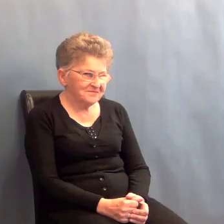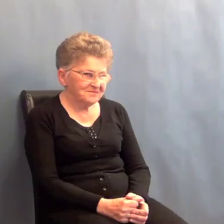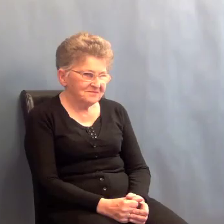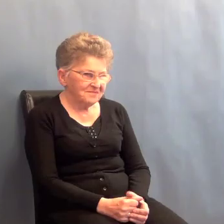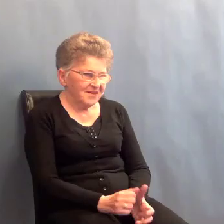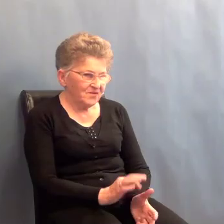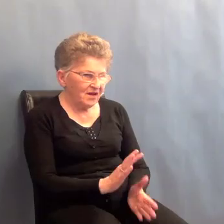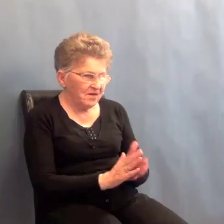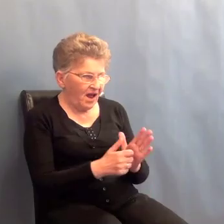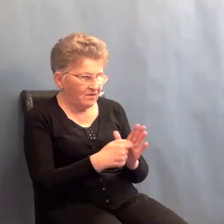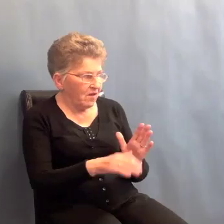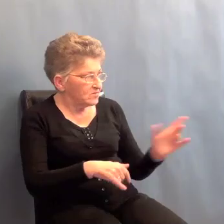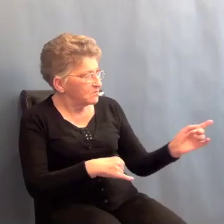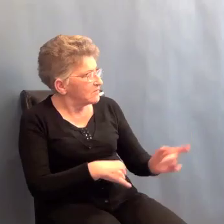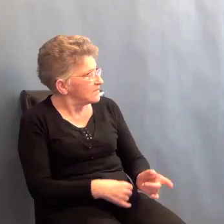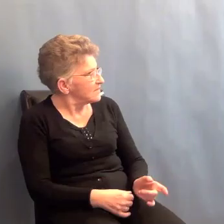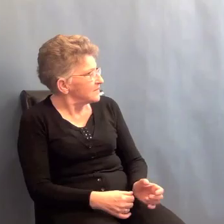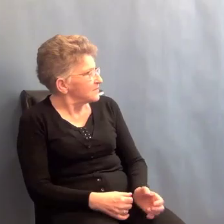Ładnie, można tak, dobrze.